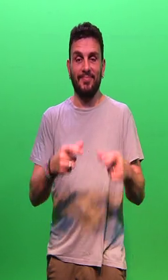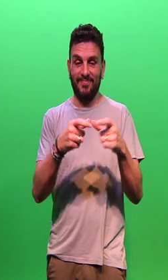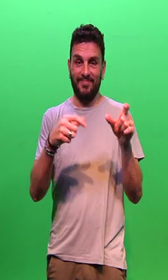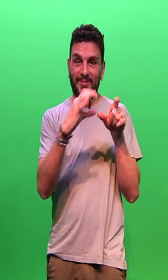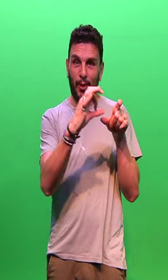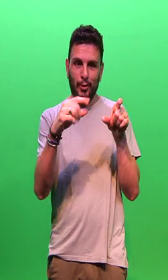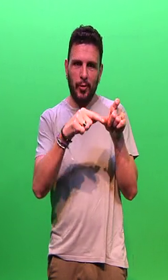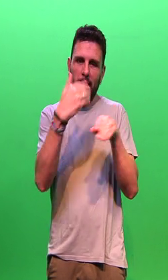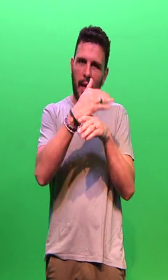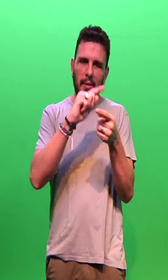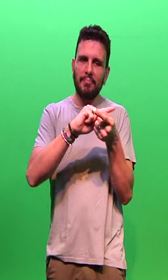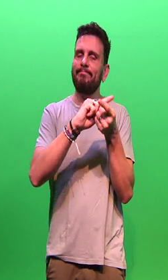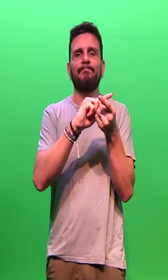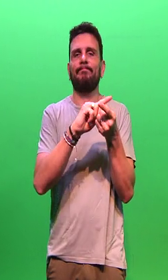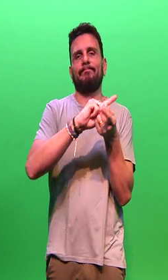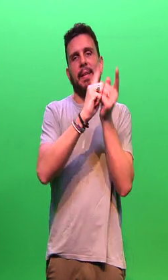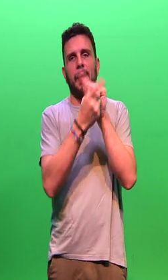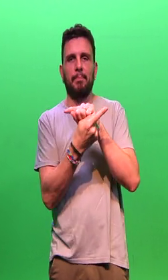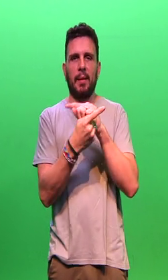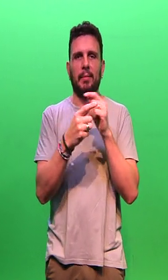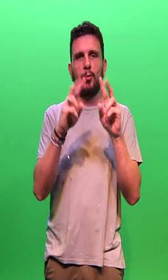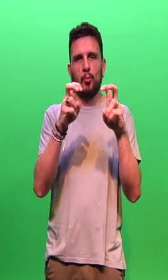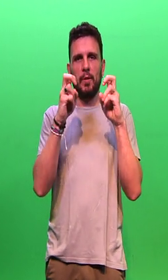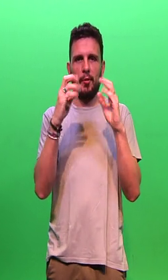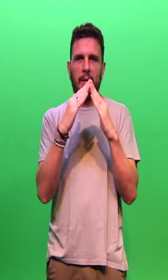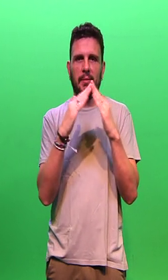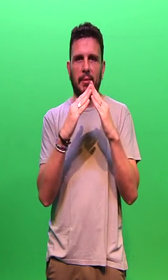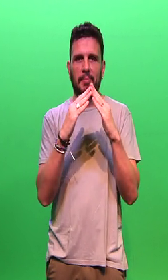L'adreça que hi ha a la targeta de la Seguretat Social no val, he de canviar l'adreça a la casa nova.